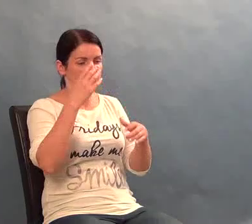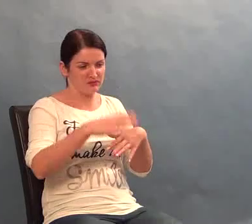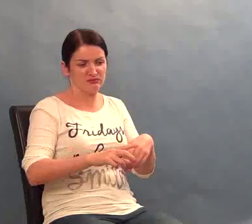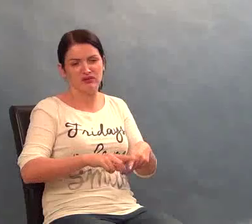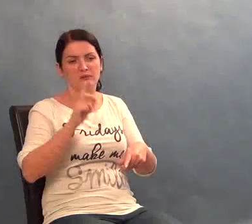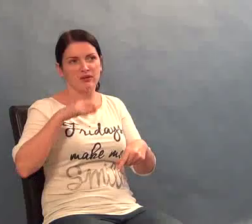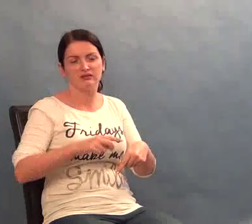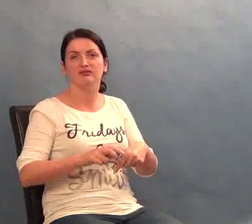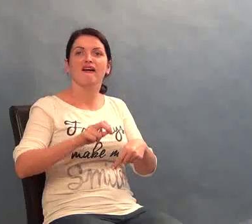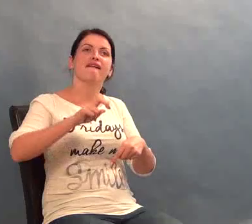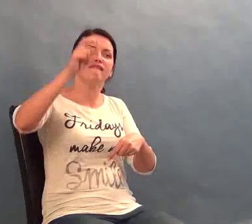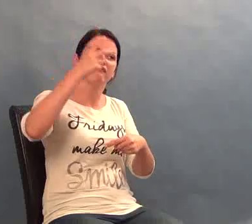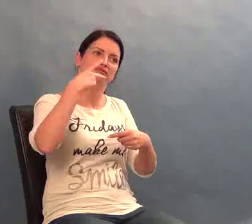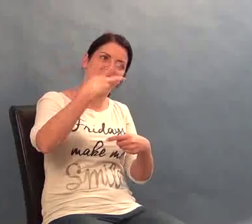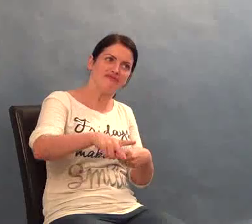Pan wchodzi na drzewo po raz drugi.